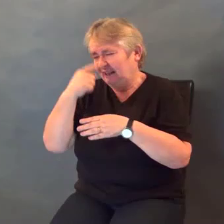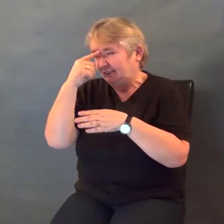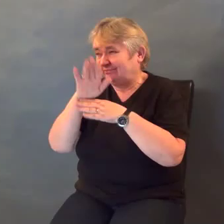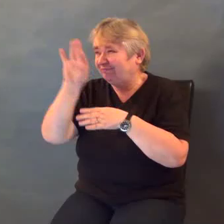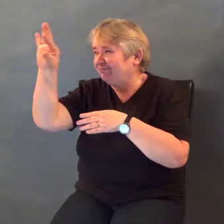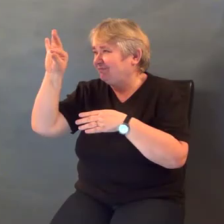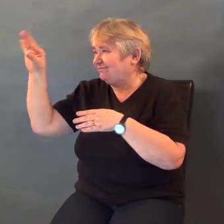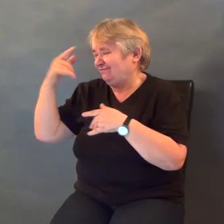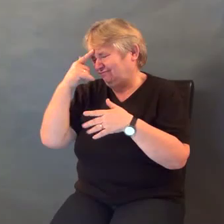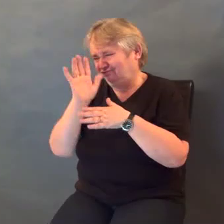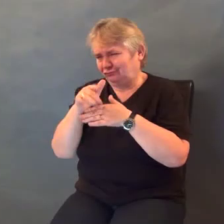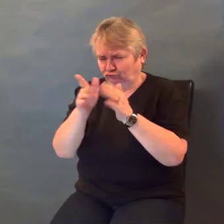Ja nie mam pojęcia, co wybierać.